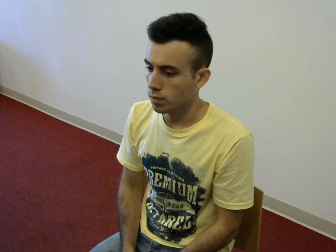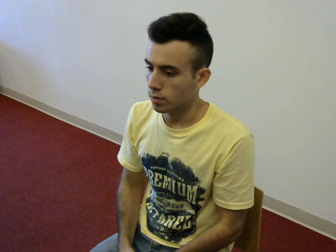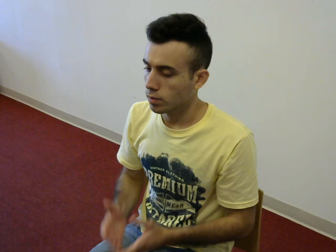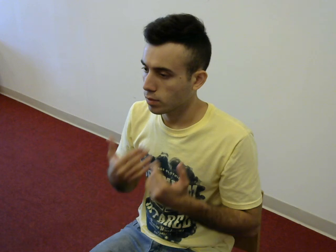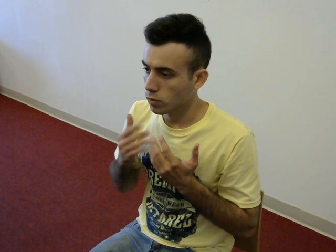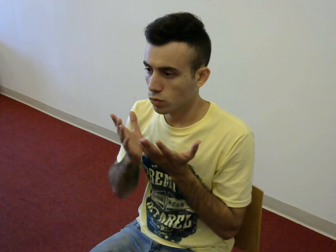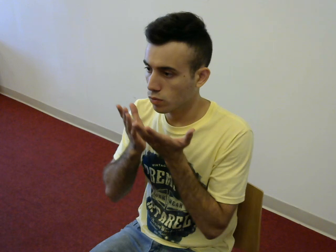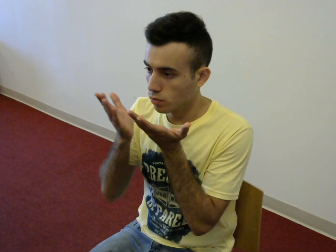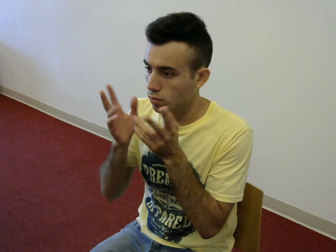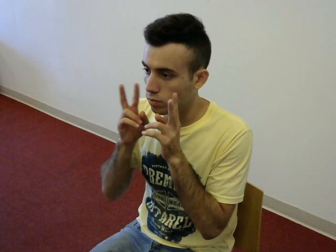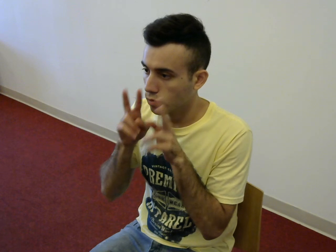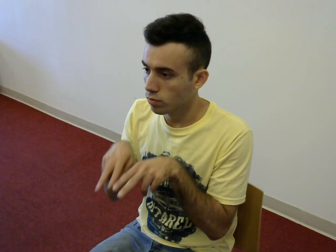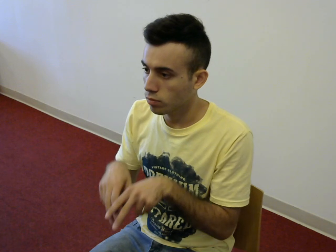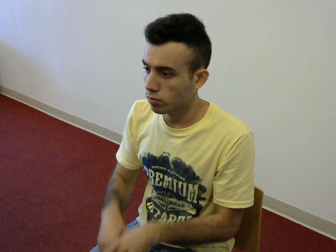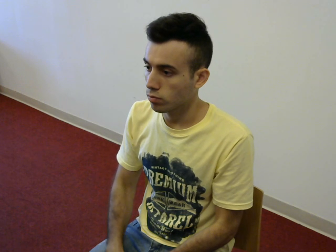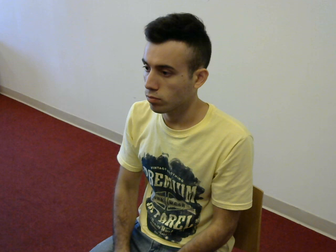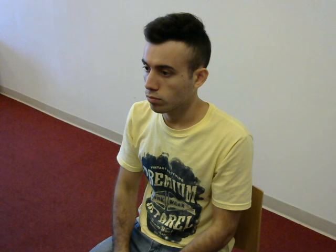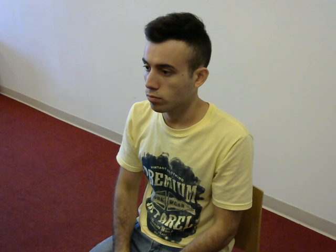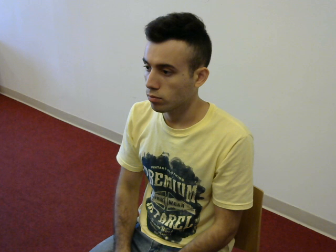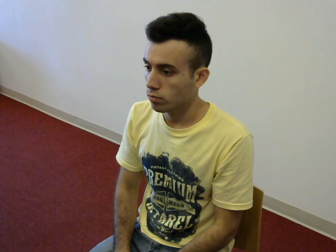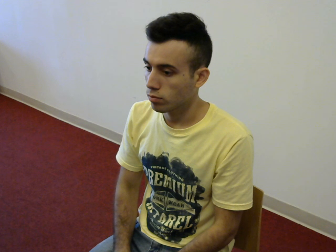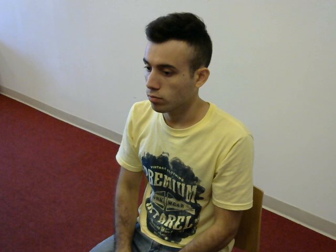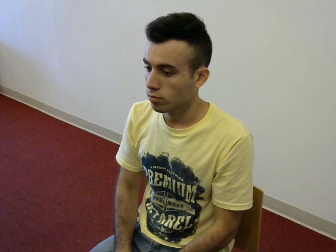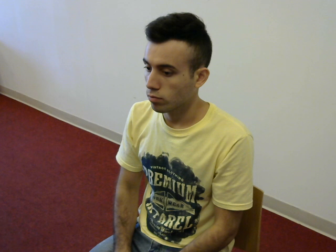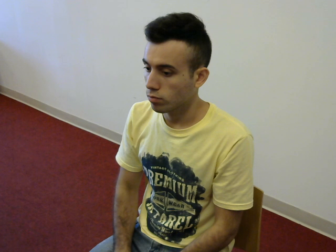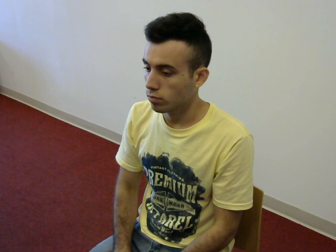Mən oxuya bilmirəm